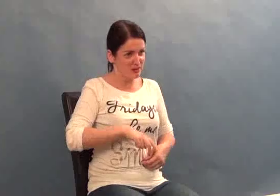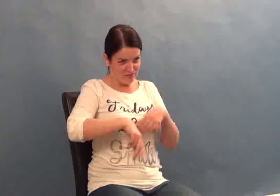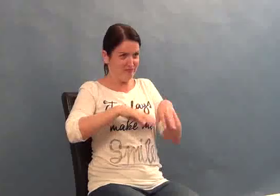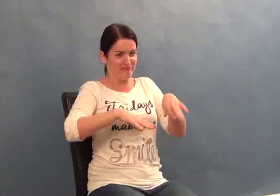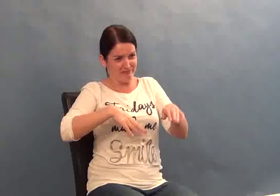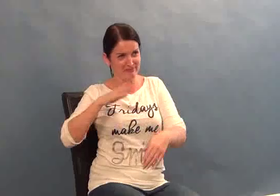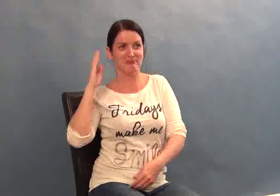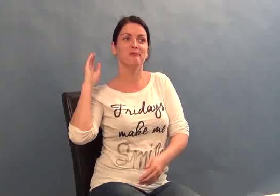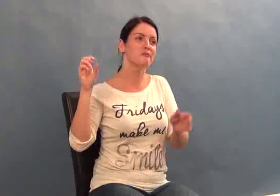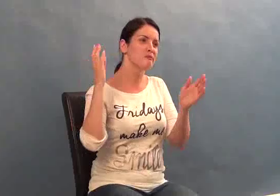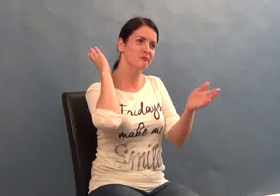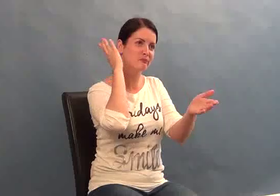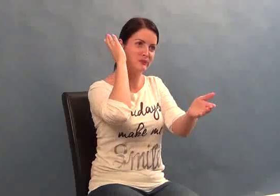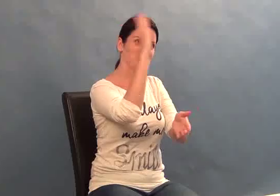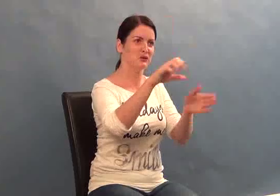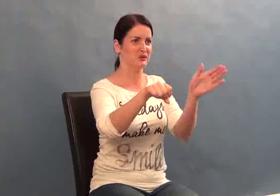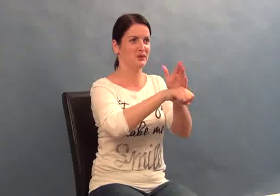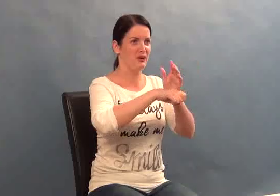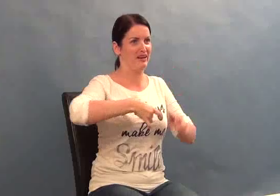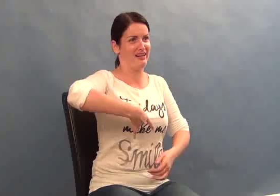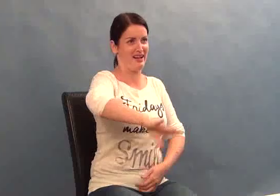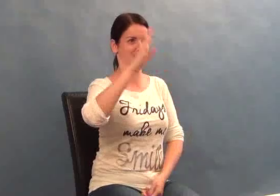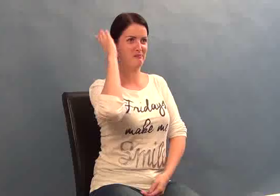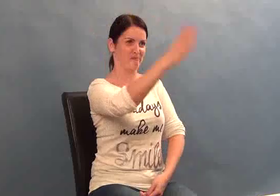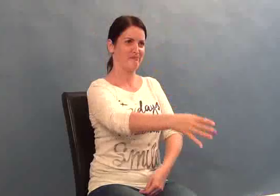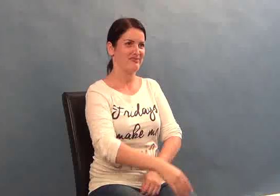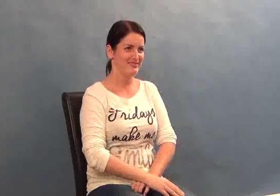Z kulą do kręgli w brzuchu potoczył się prosto do kręgielni.